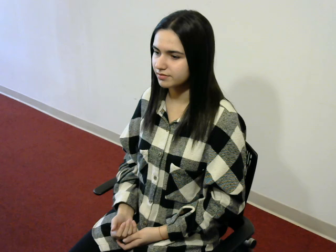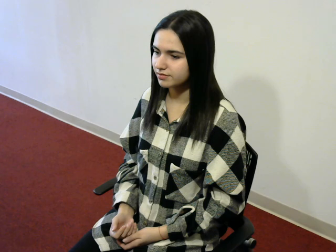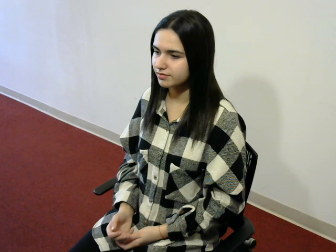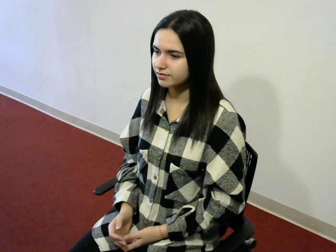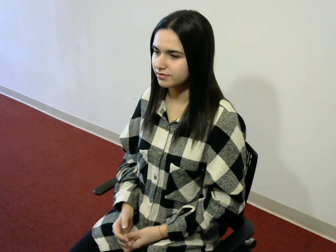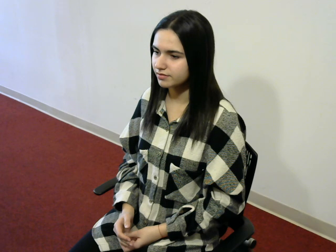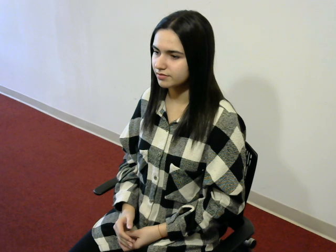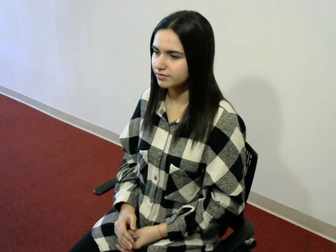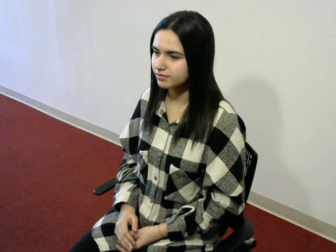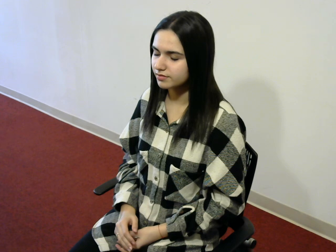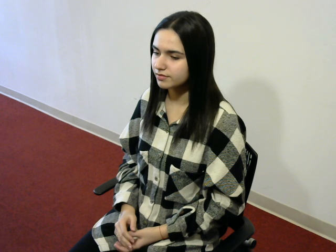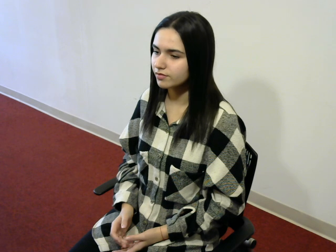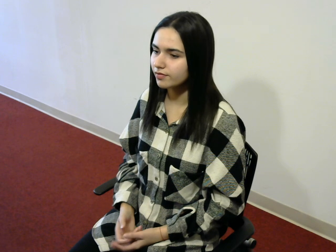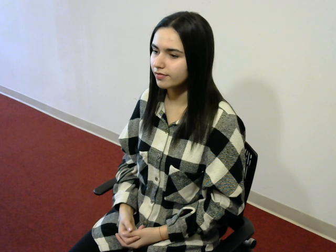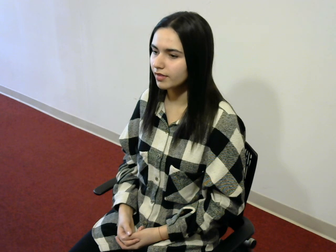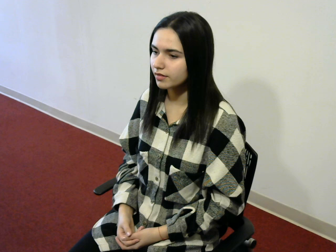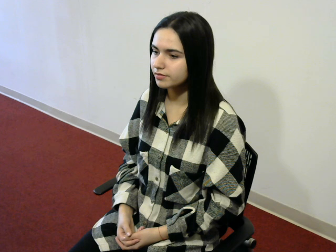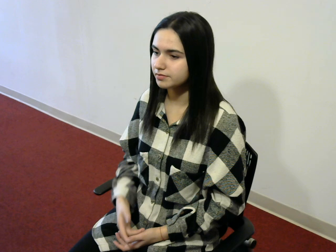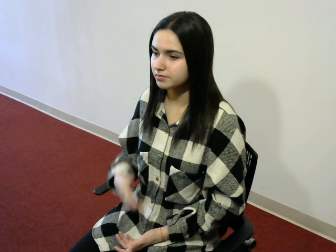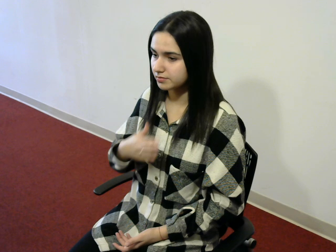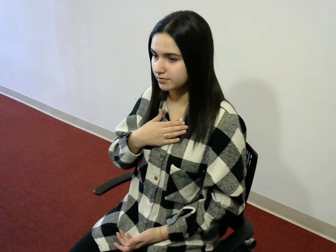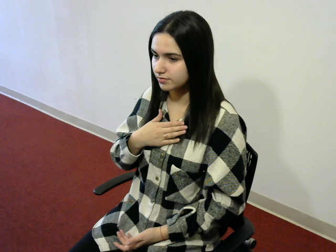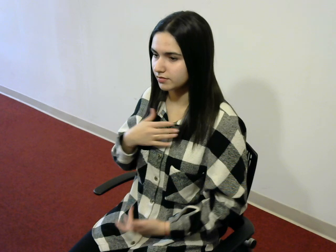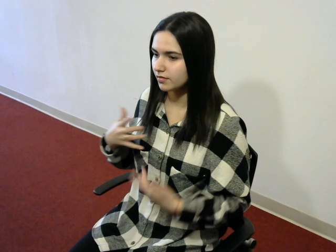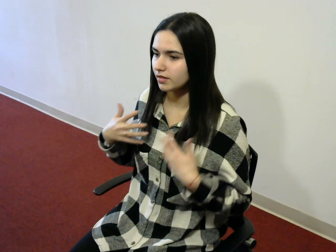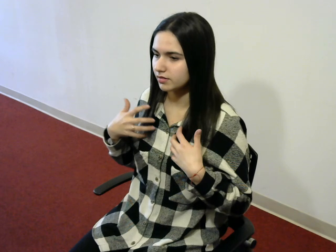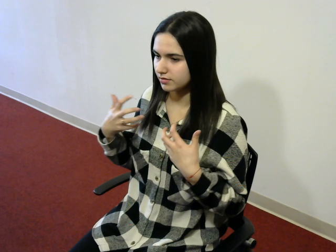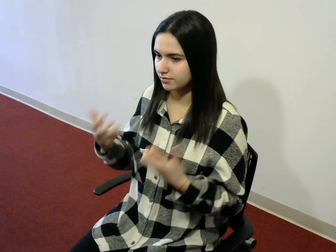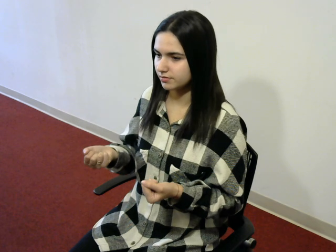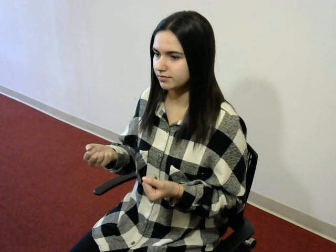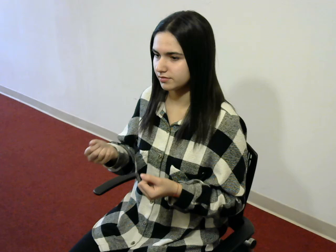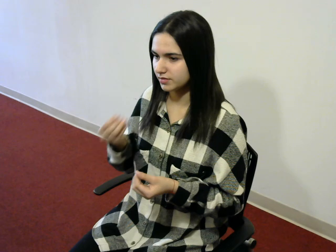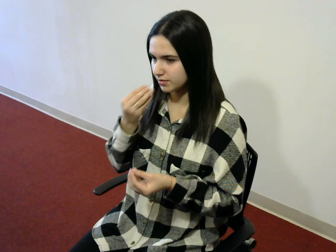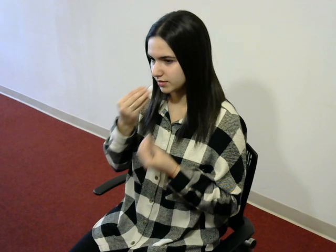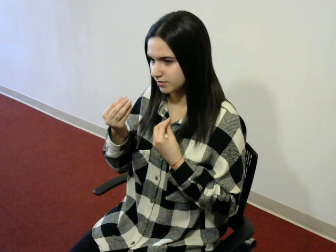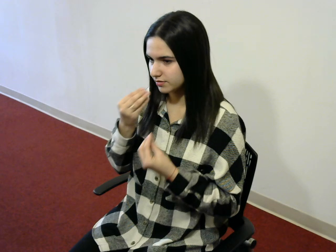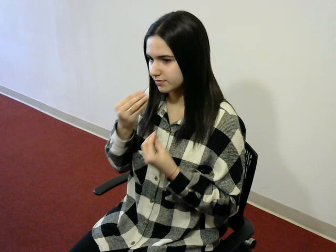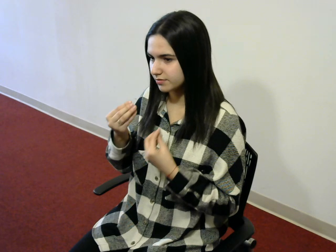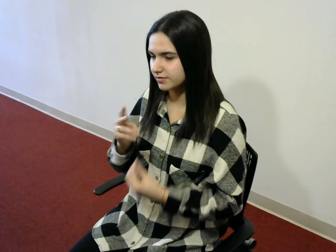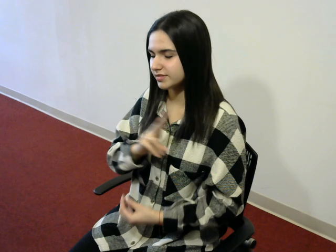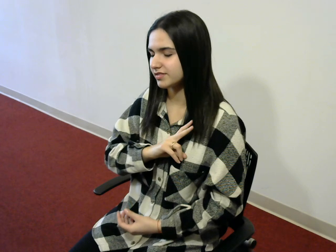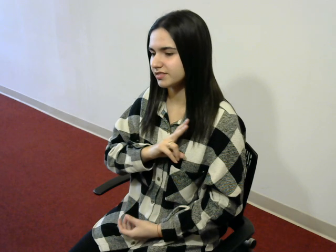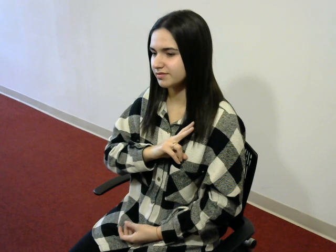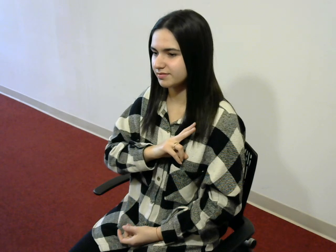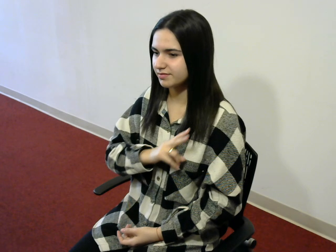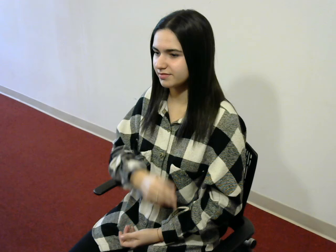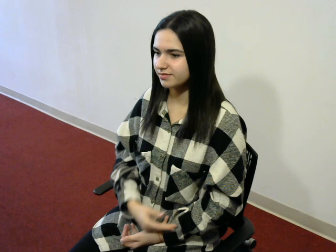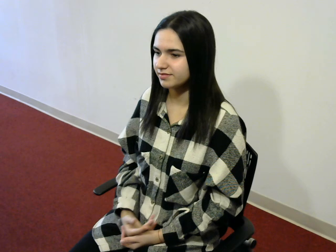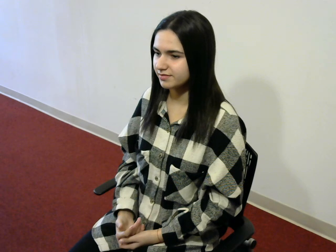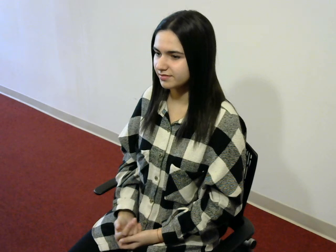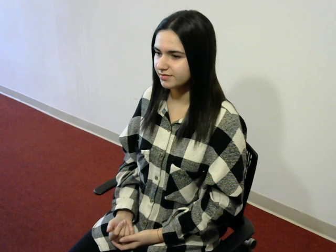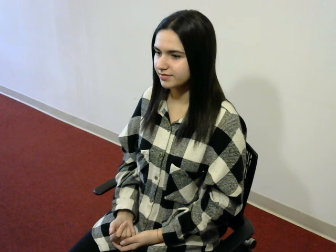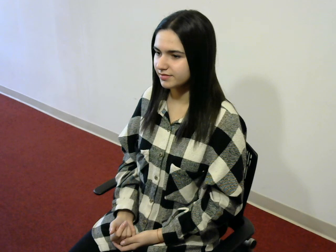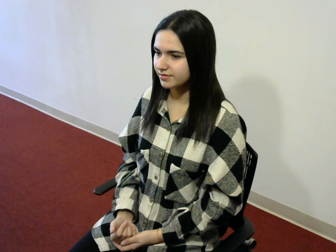Mən sağlam qidalanmağı sevirəm